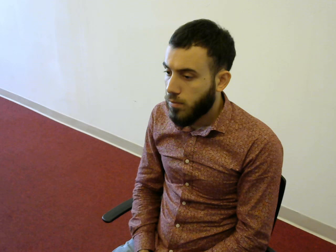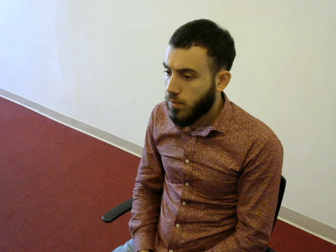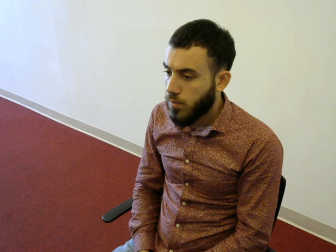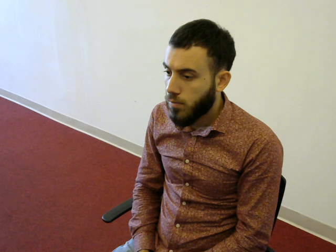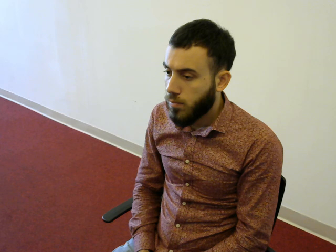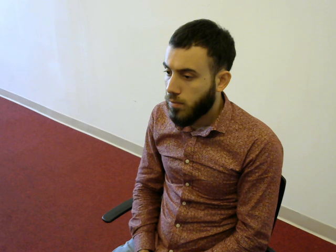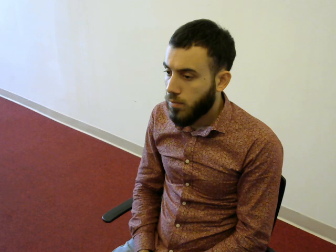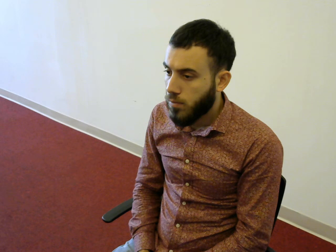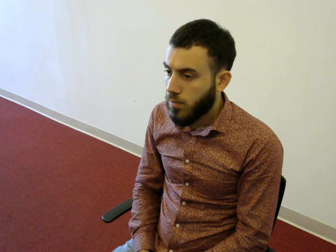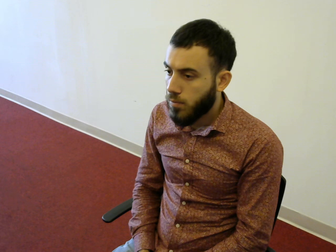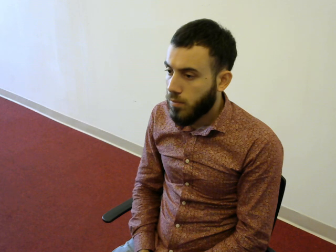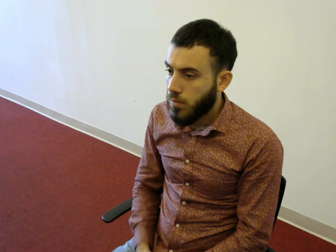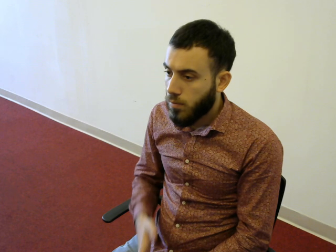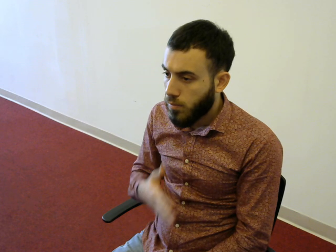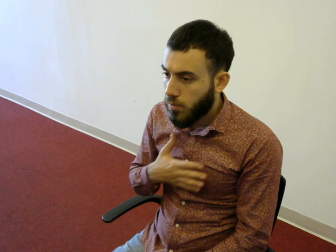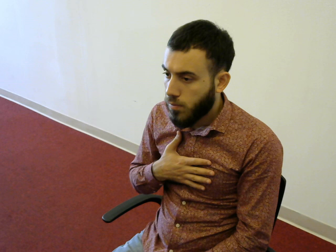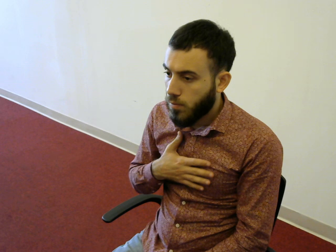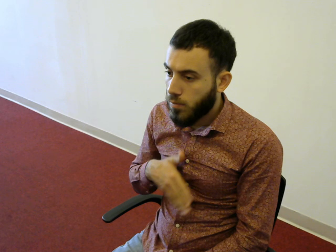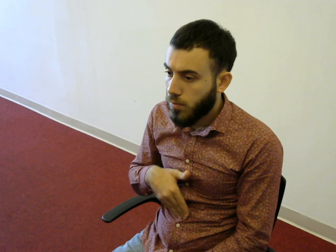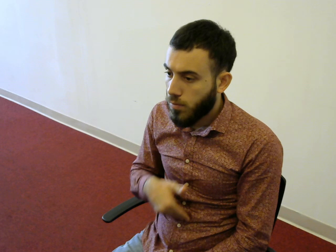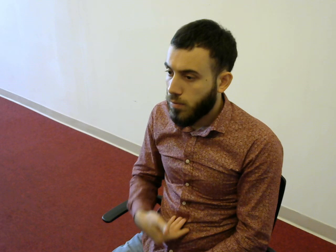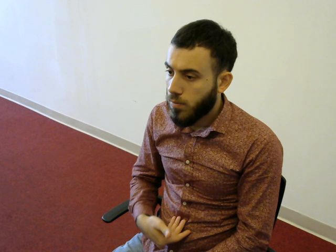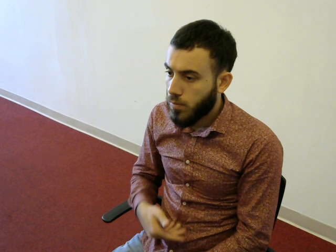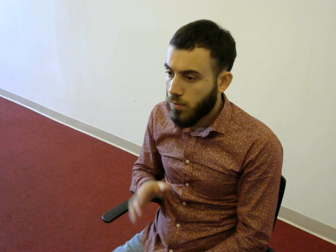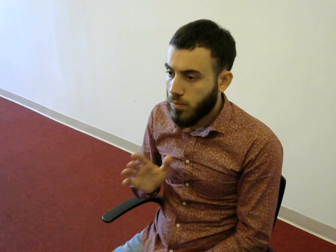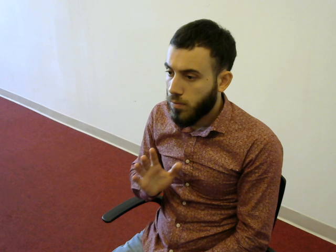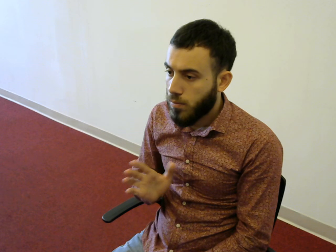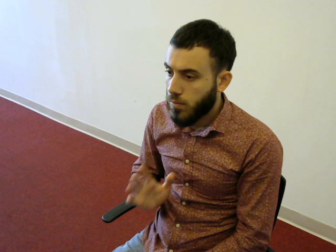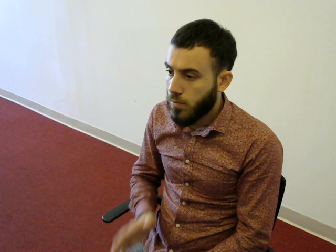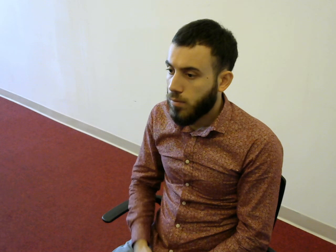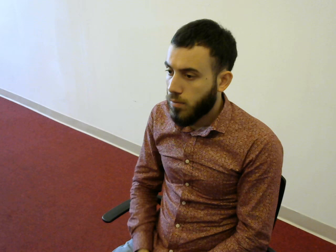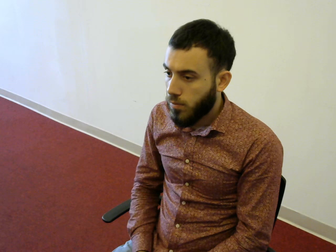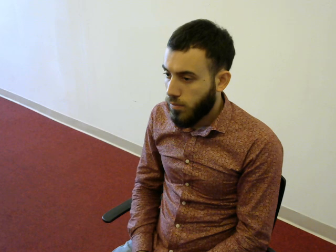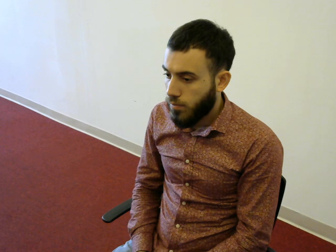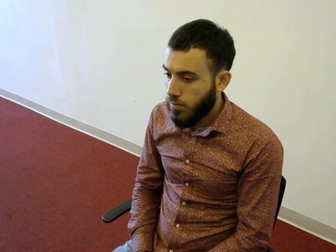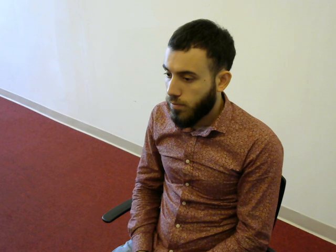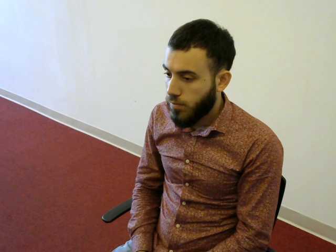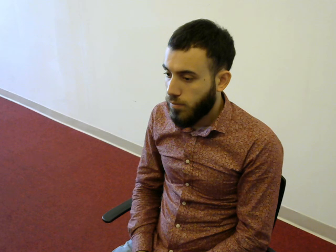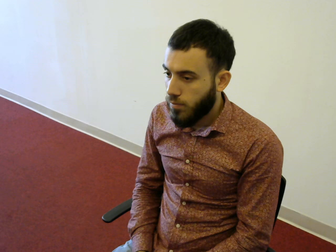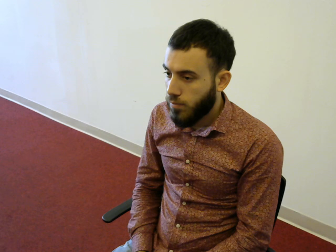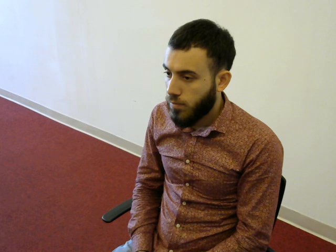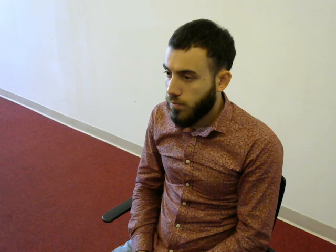Mən ac deyiləm